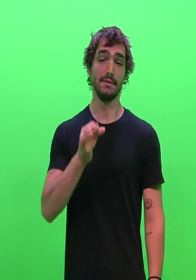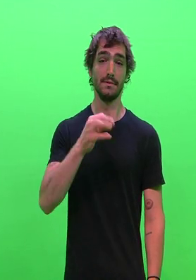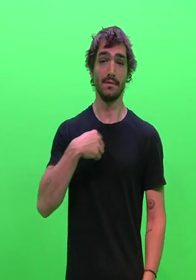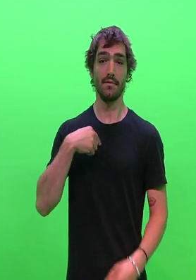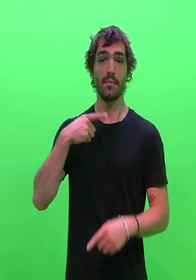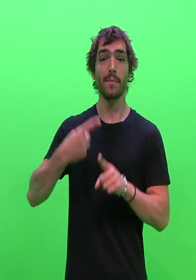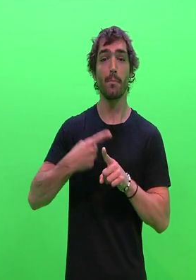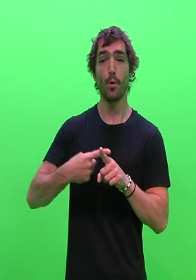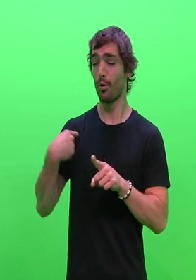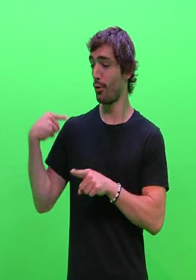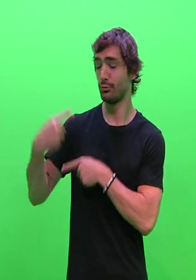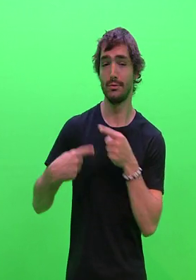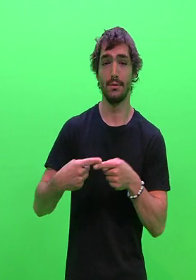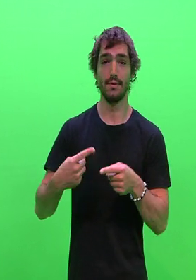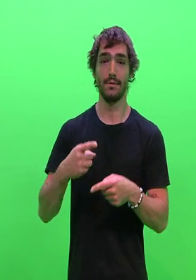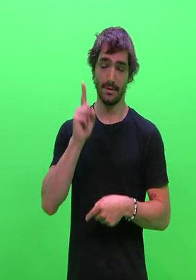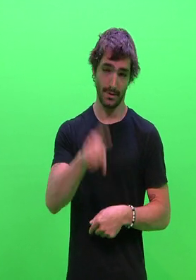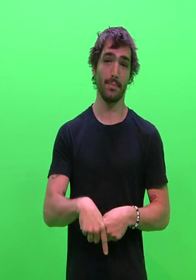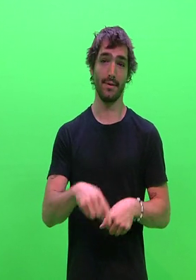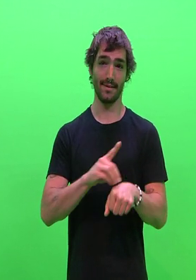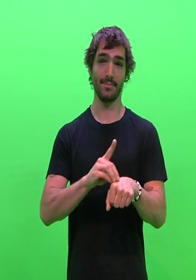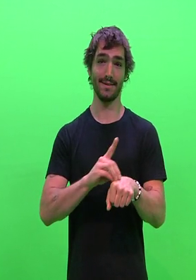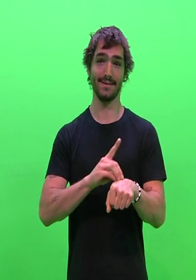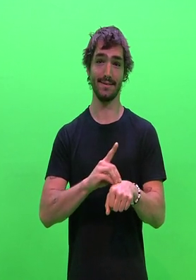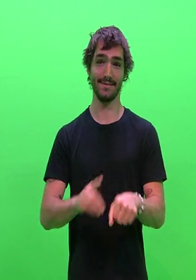Sí, el meu cosí també és diabètic, és hereditari.